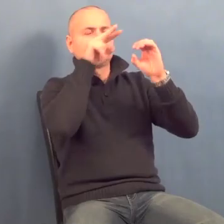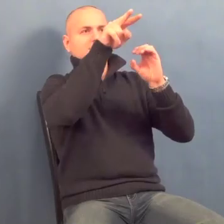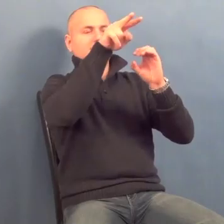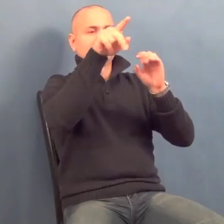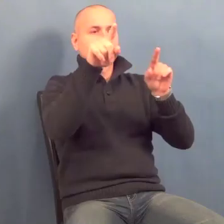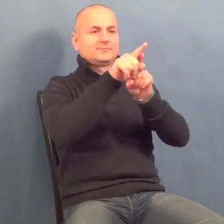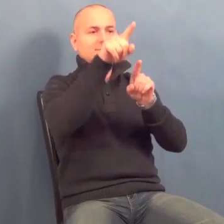Dziwi się, bo po tamtej stronie widzi to samo.